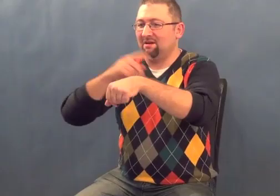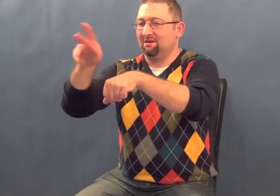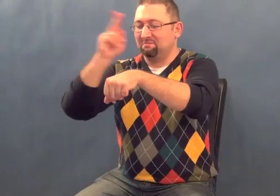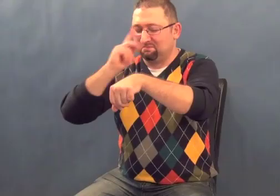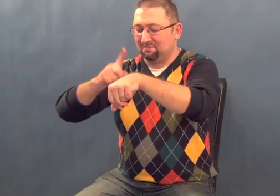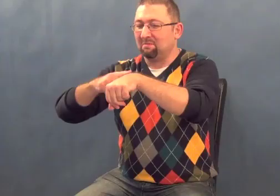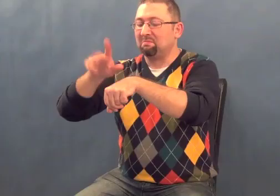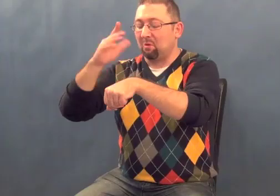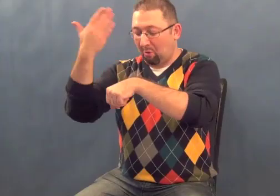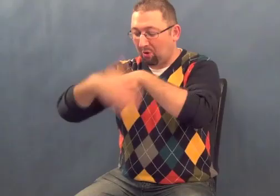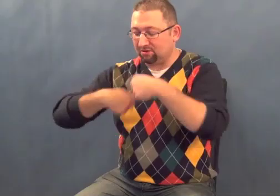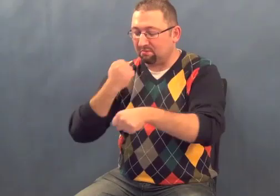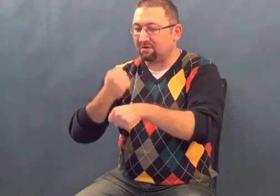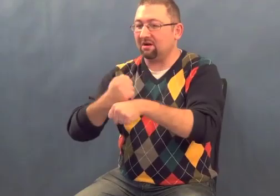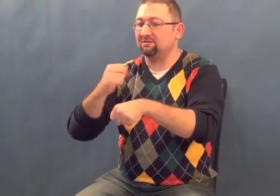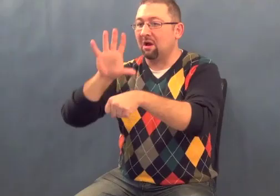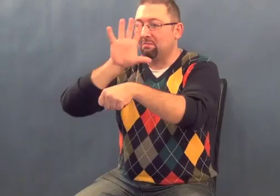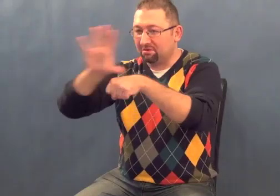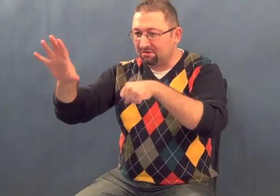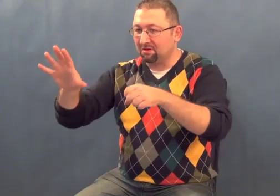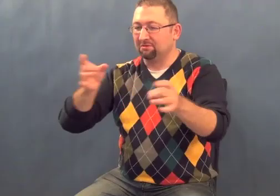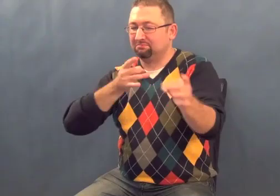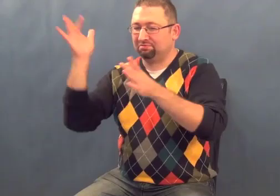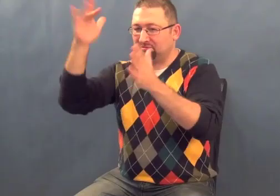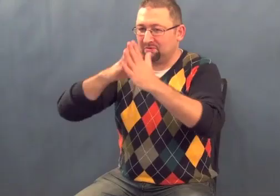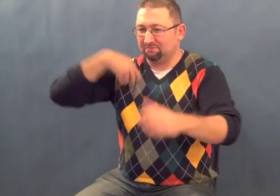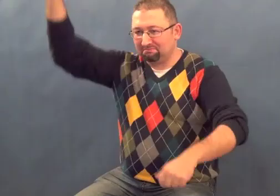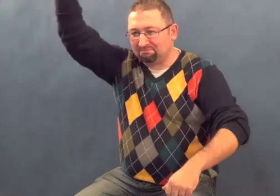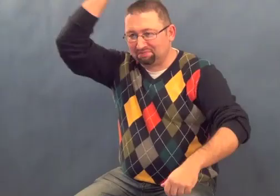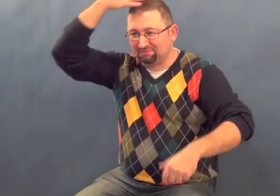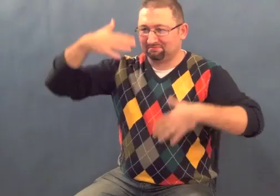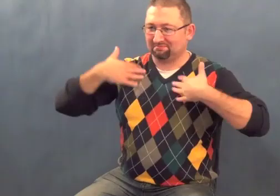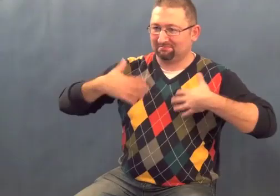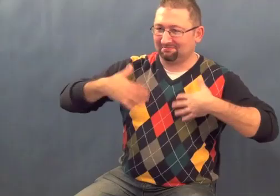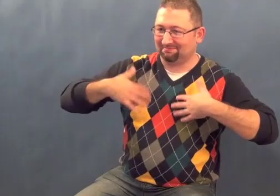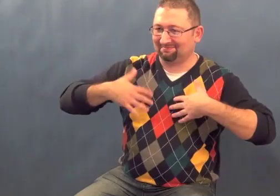Popatrz, kończę pracę o piętnastej i od razu do domu pod prysznic, wykąpię się.